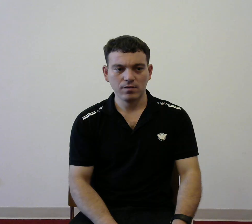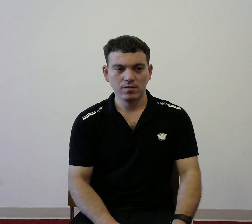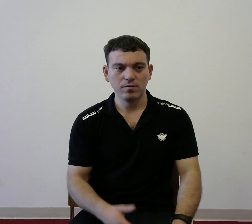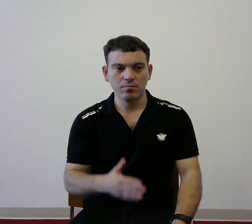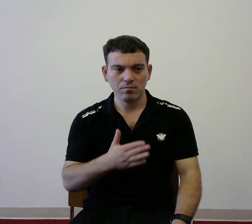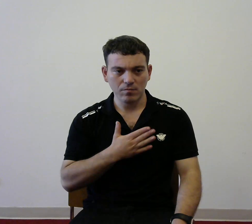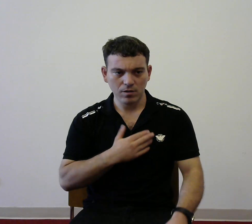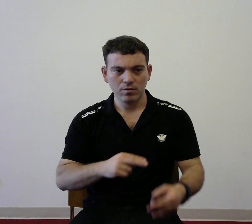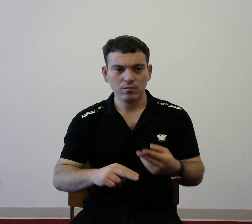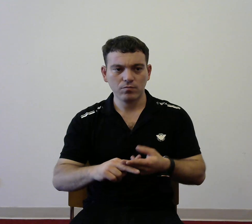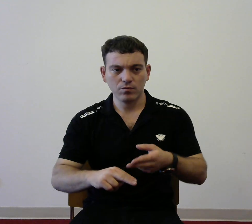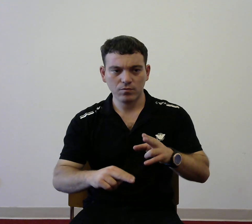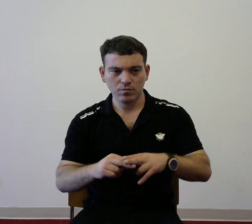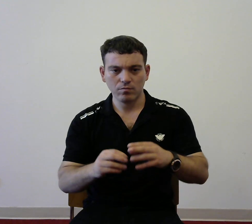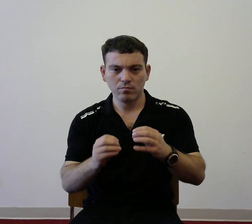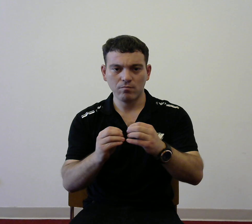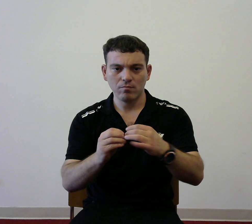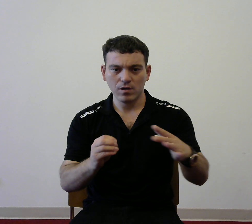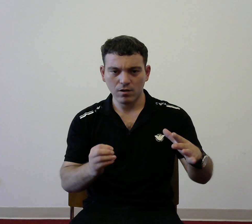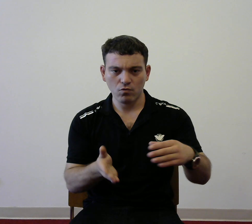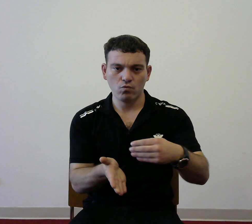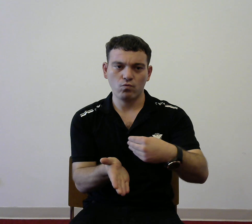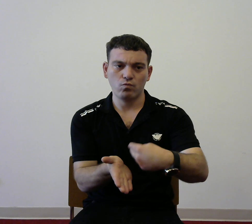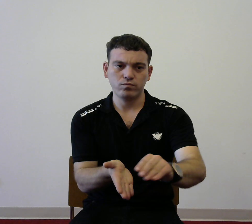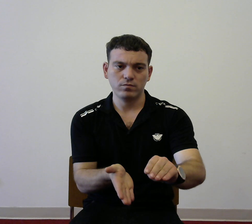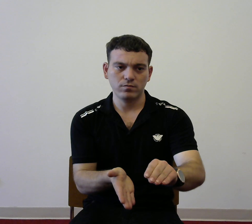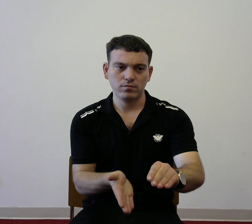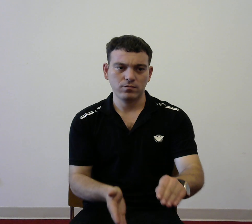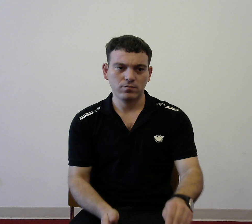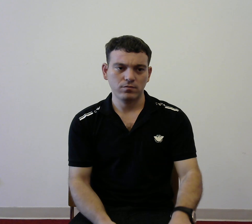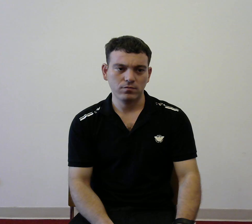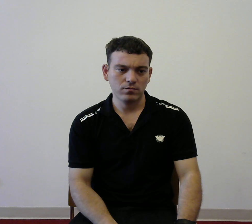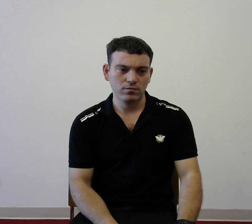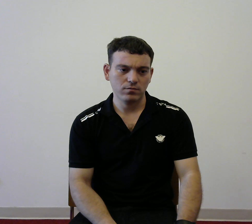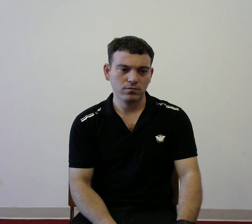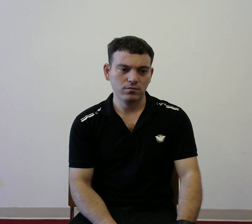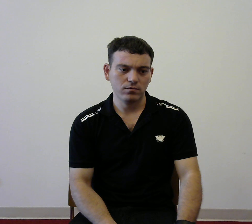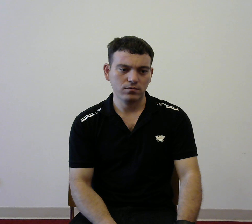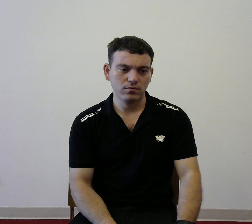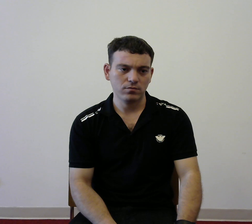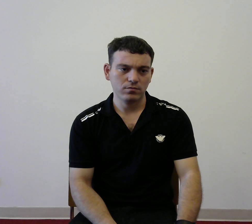Mən bunu 15 manata almışam